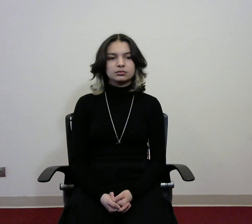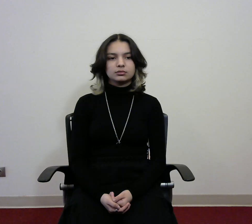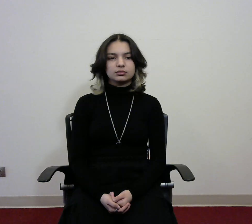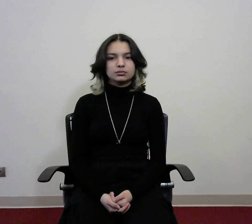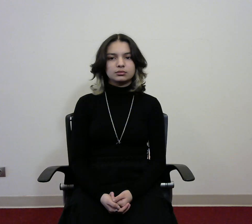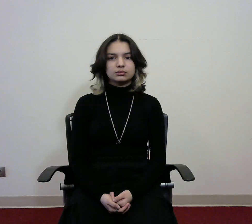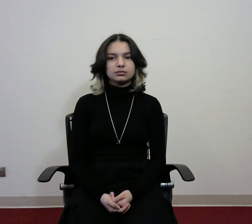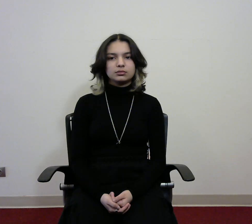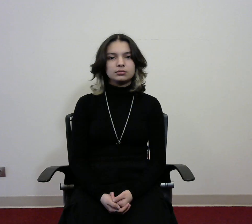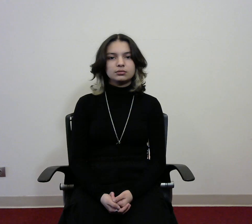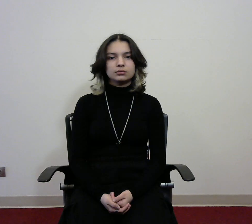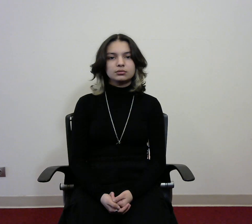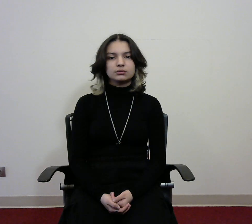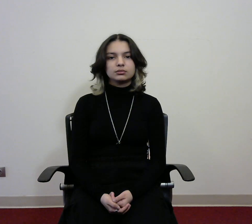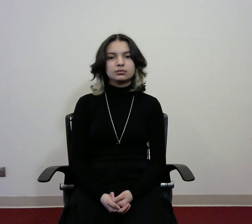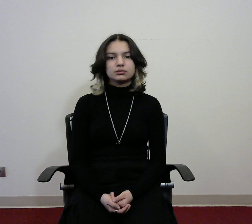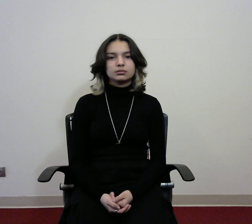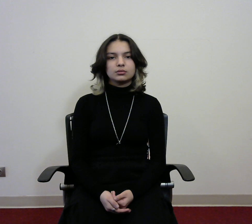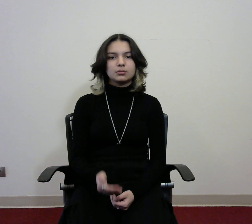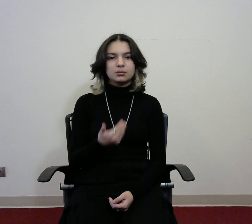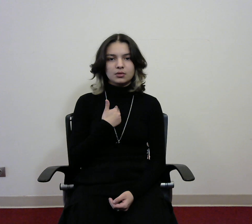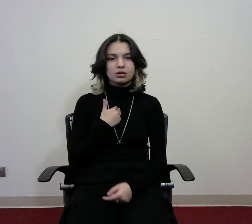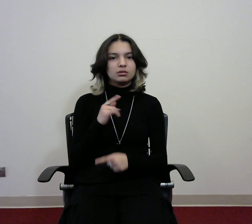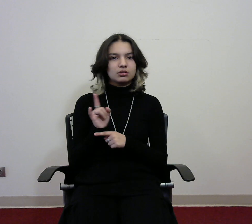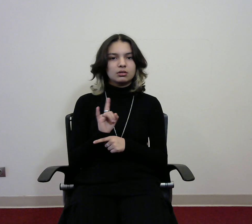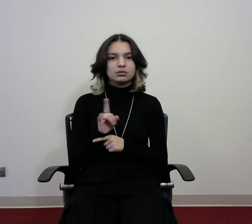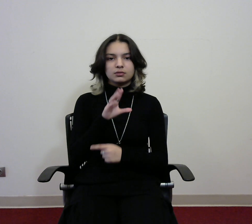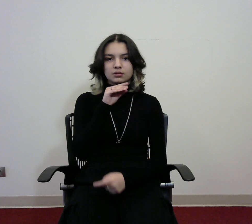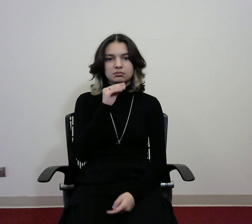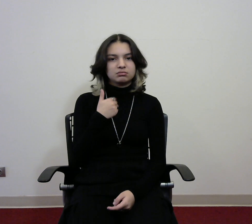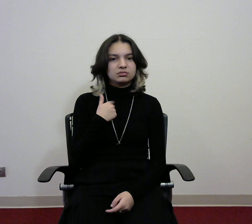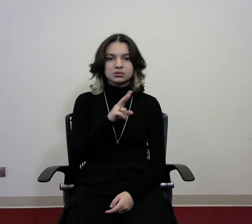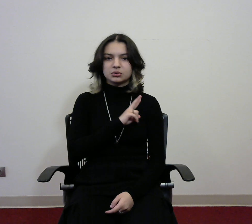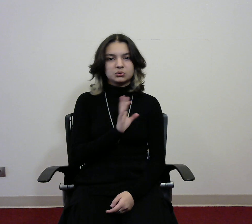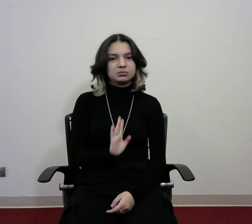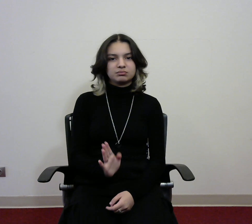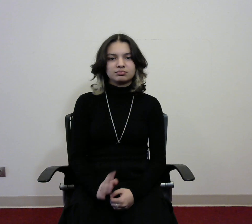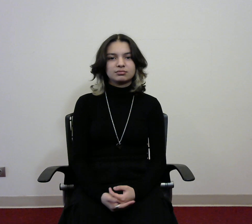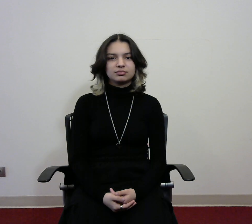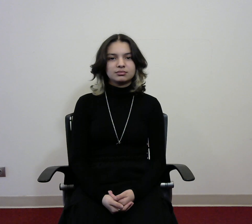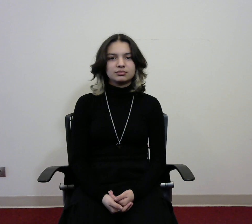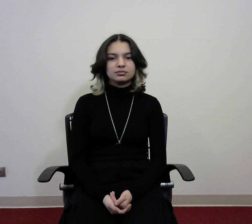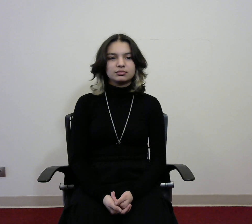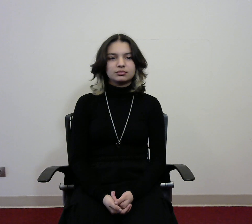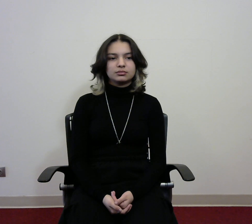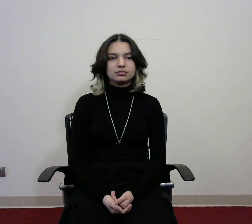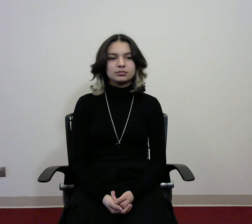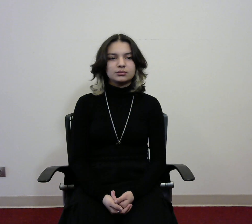Mən yalan danışmağı sevmirəm